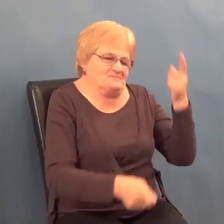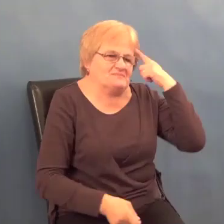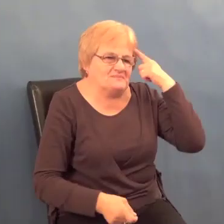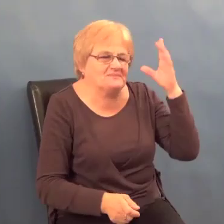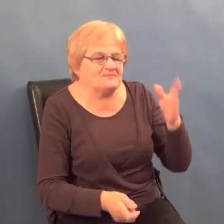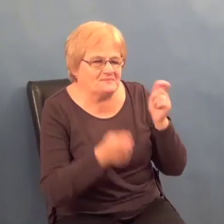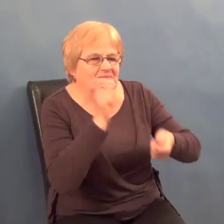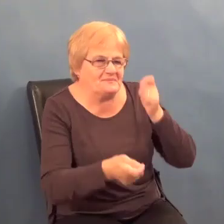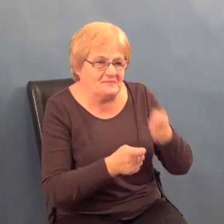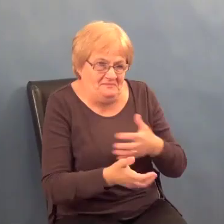Wiem, wiem, gra na bębnie pałeczkami.